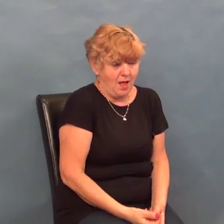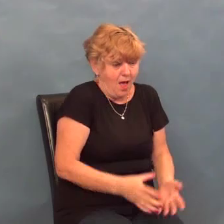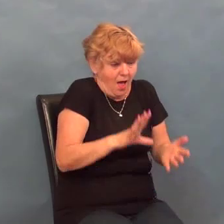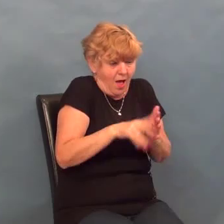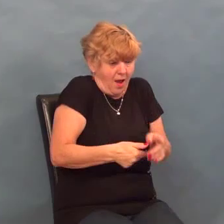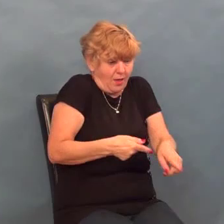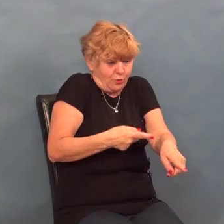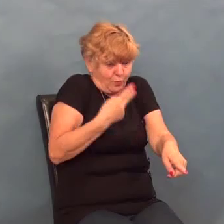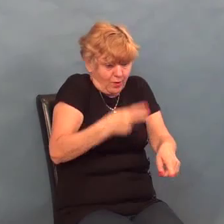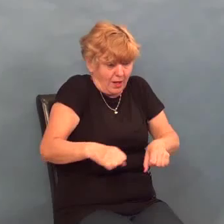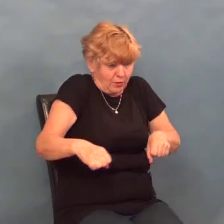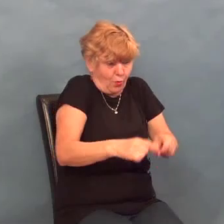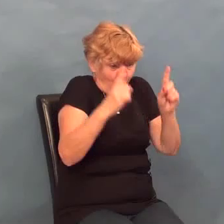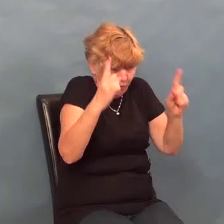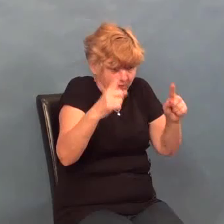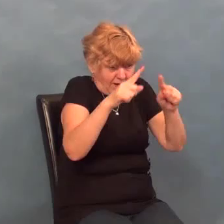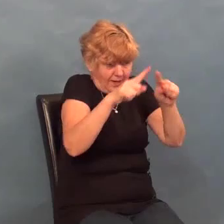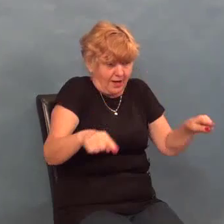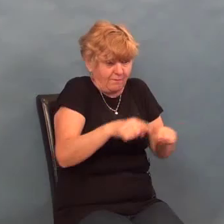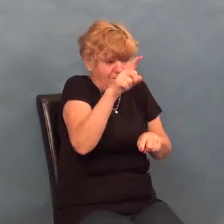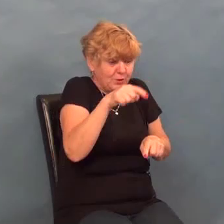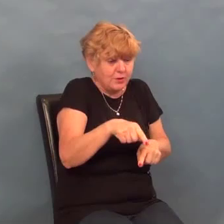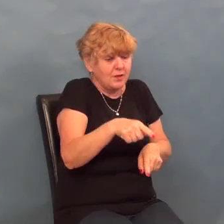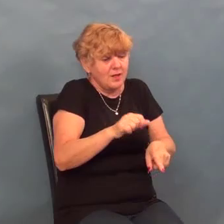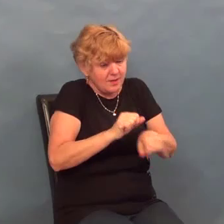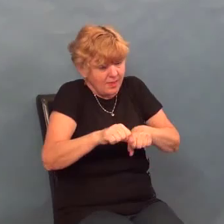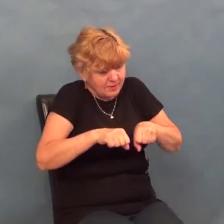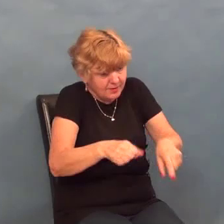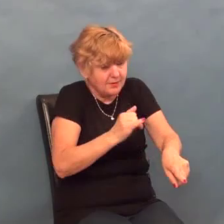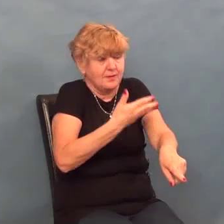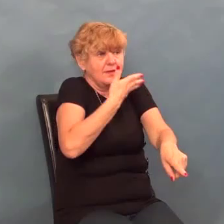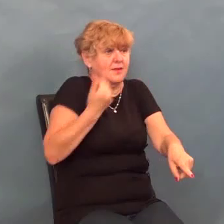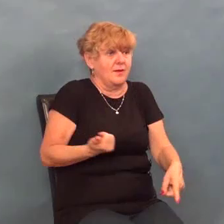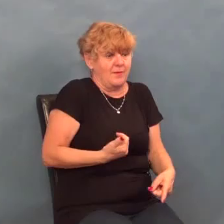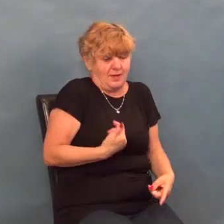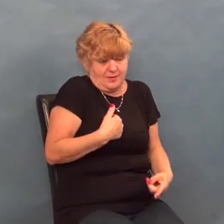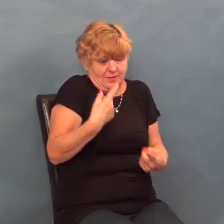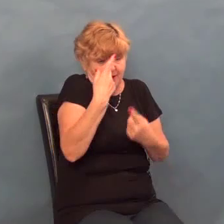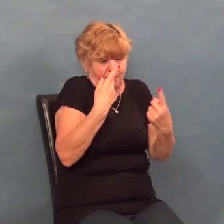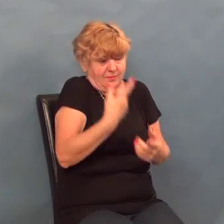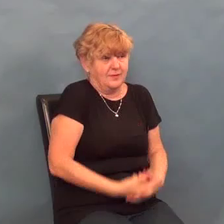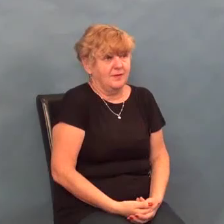Ale widzę, że w znaku jest wykrzyknik, to znaczy, że coś jest, a czegoś nie ma. Tak myślę.